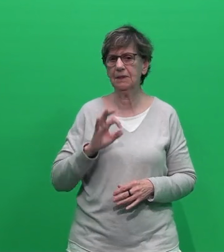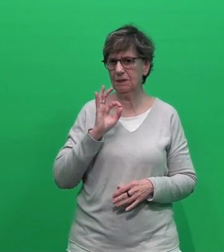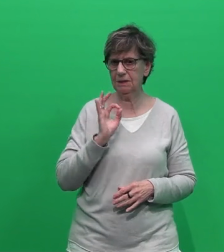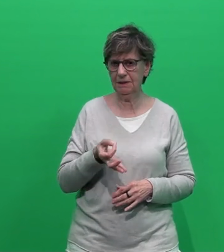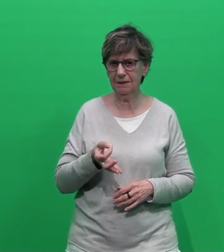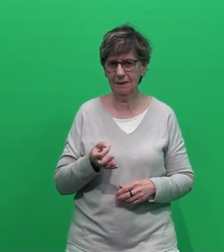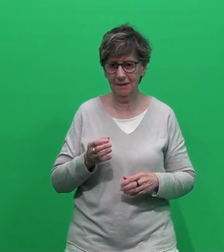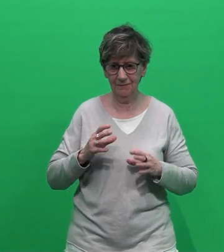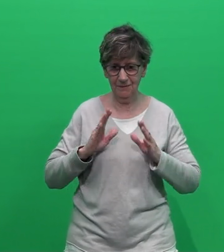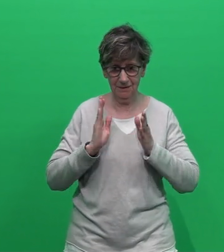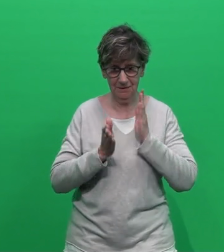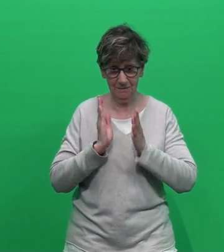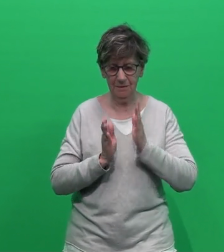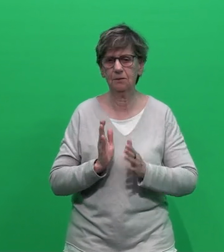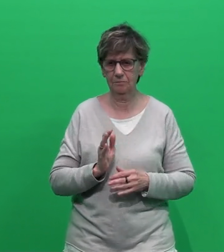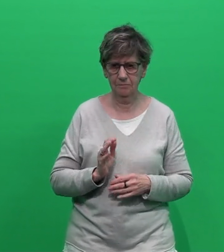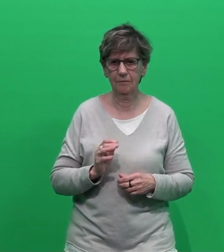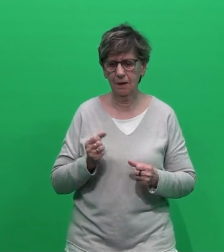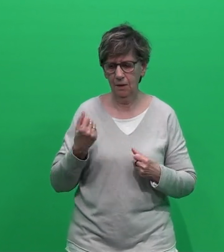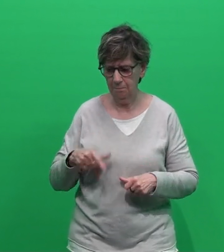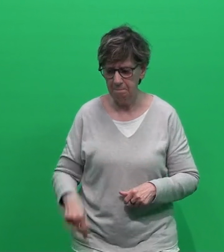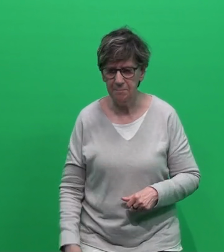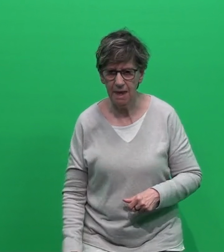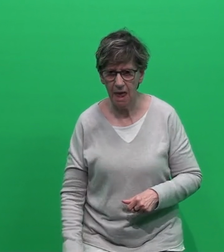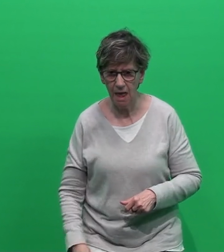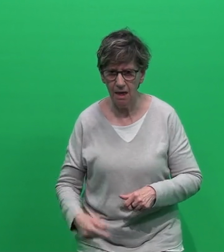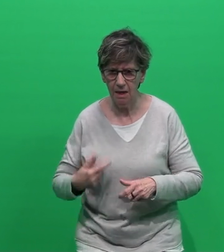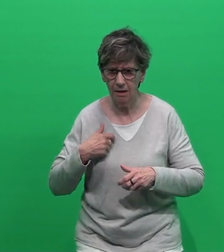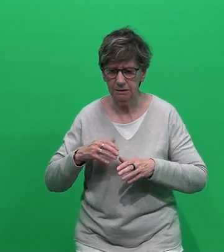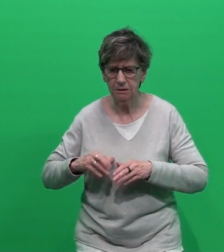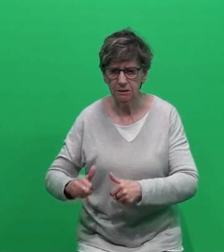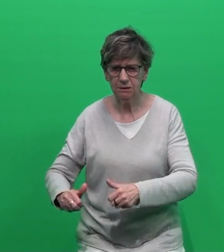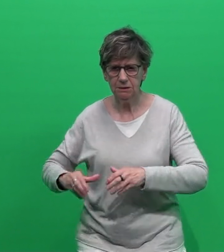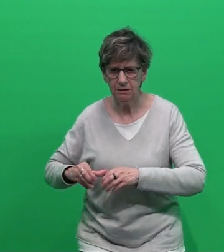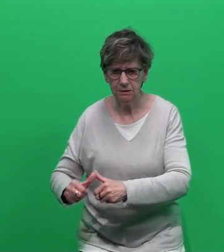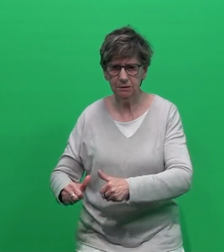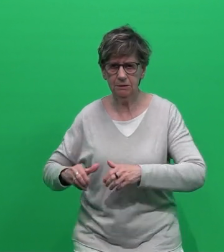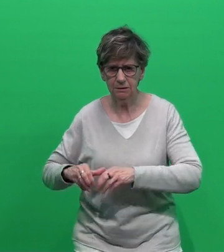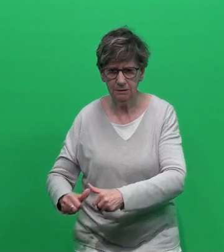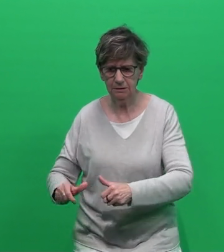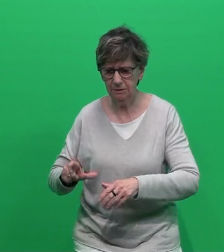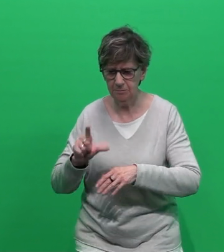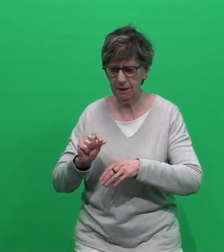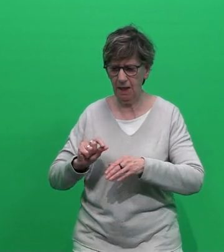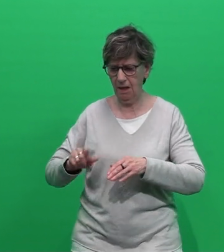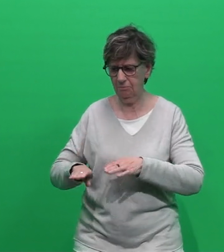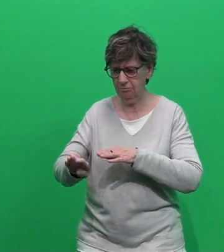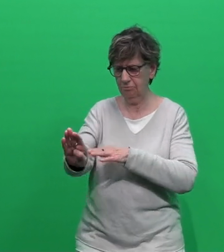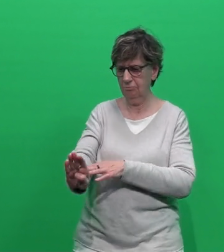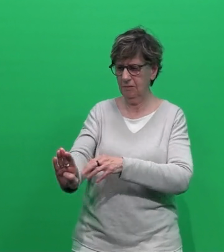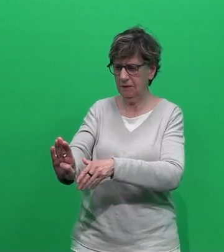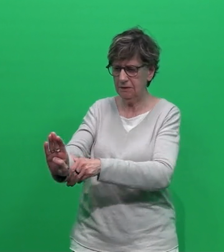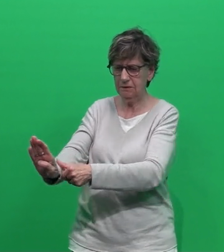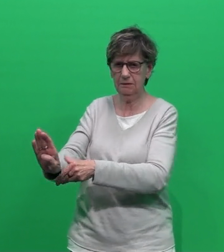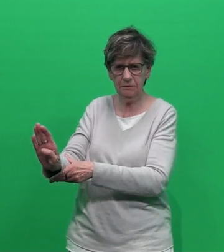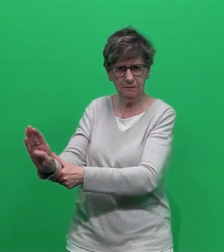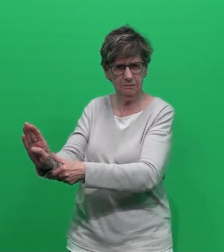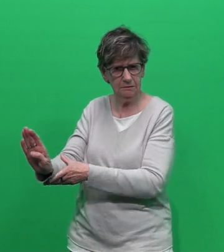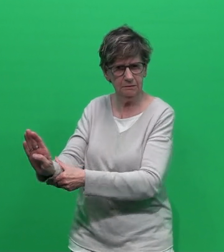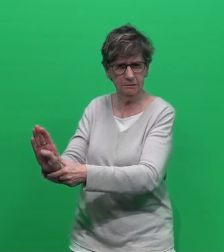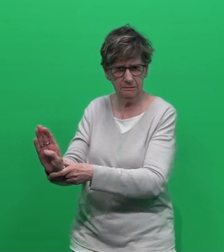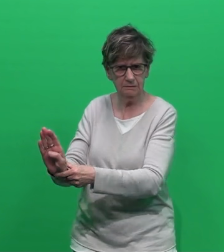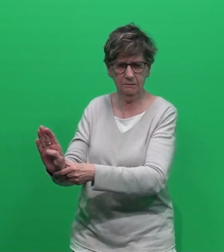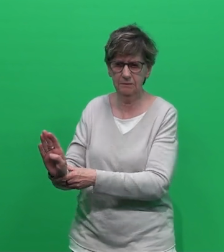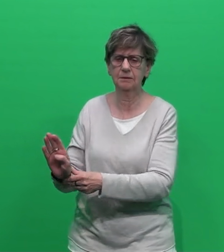Sí, he fet rehabilitació. M'han fet massatges al meu i també l'he tingut aixecat i m'han fet massatges.